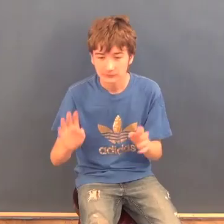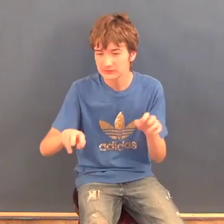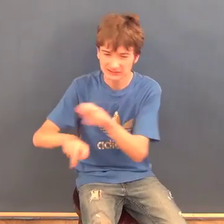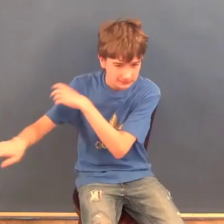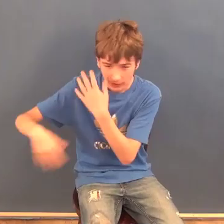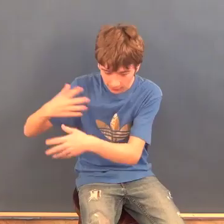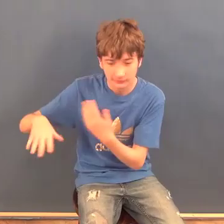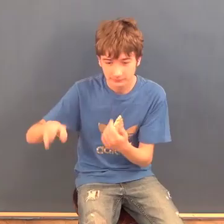Biegnie, jest zamieszanie.